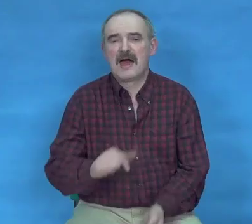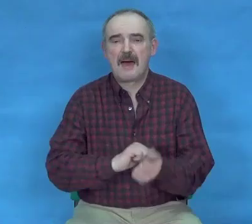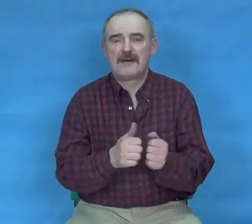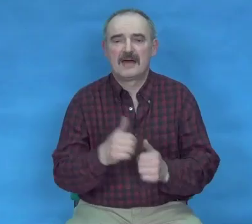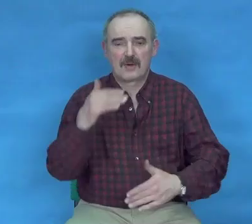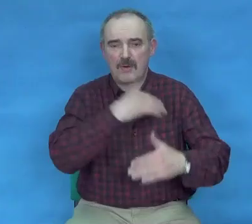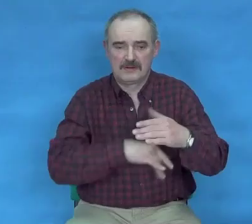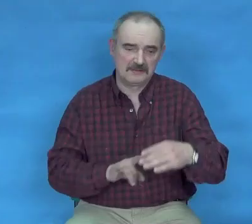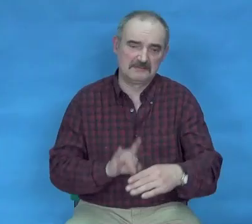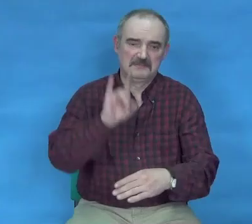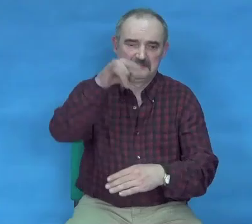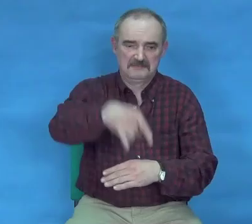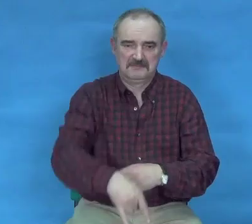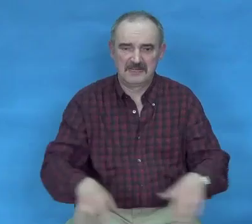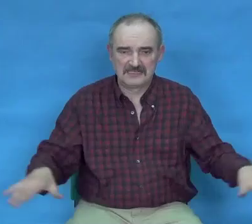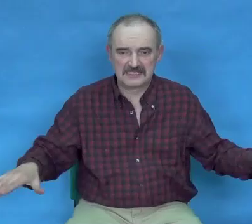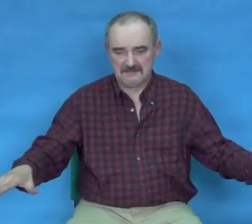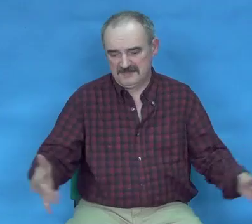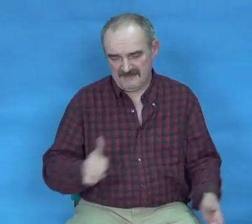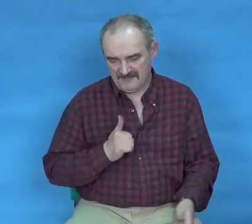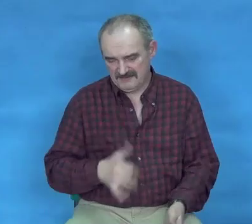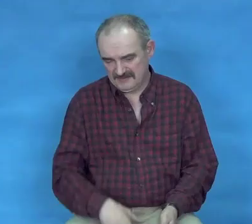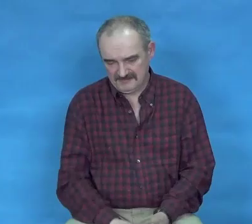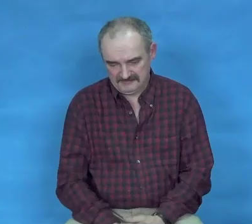Albo w górach samolot wojskowy wznosi się i opada.